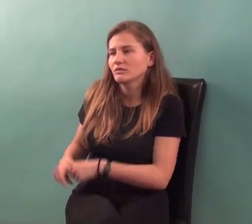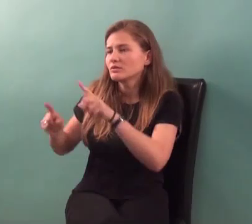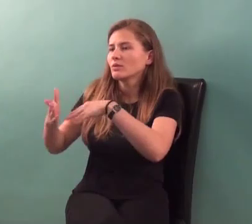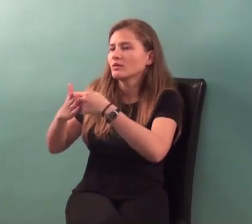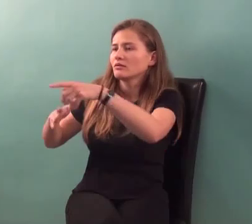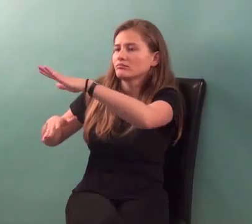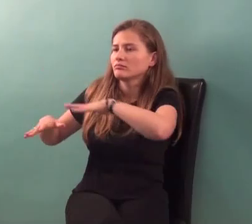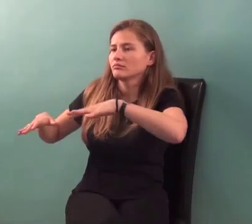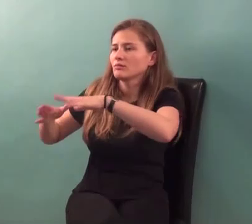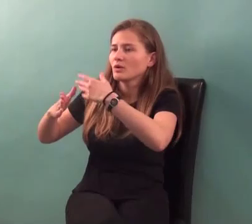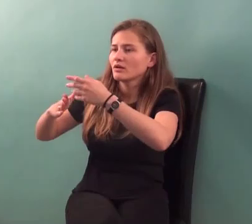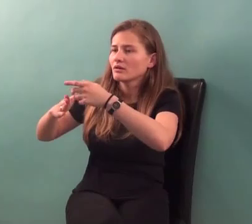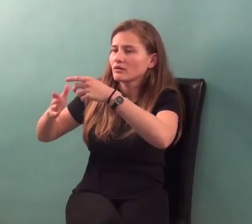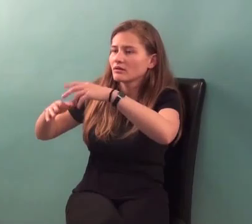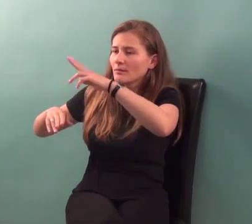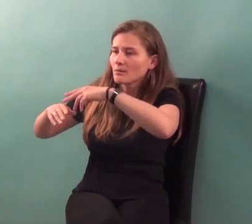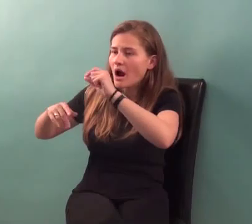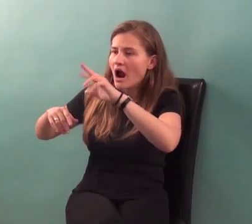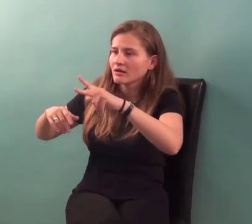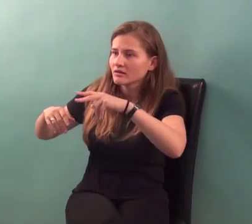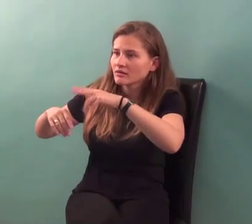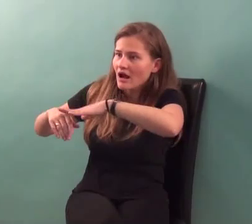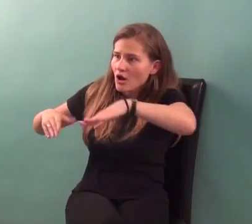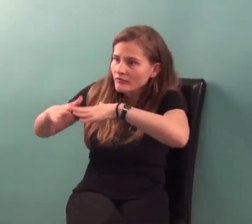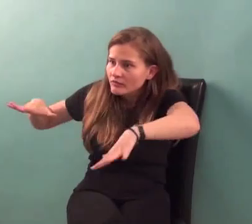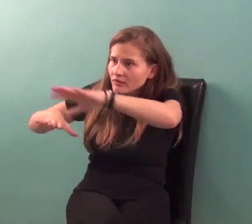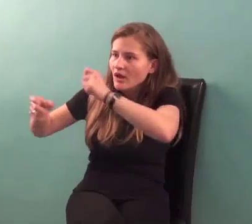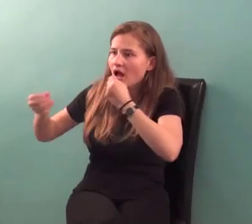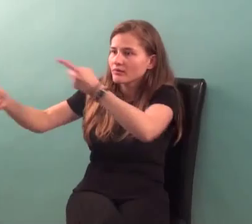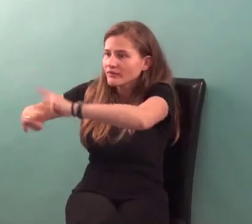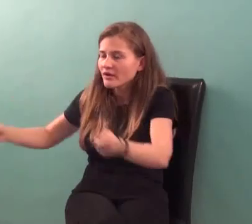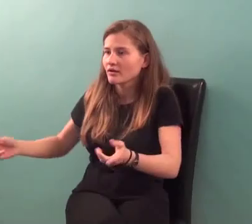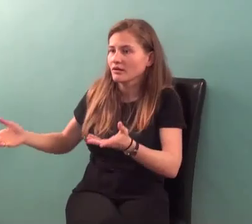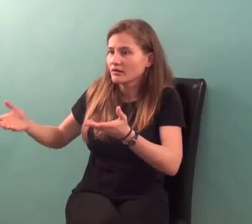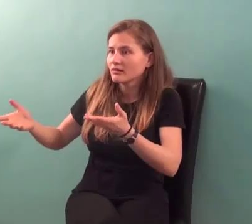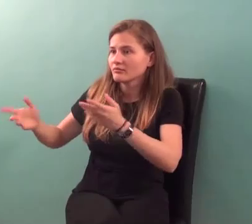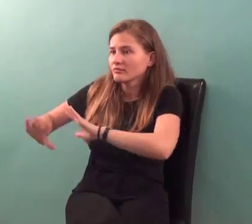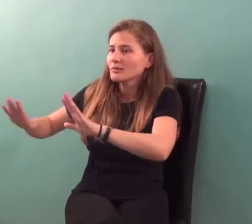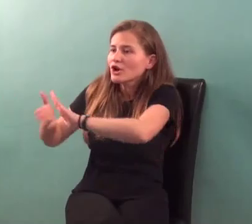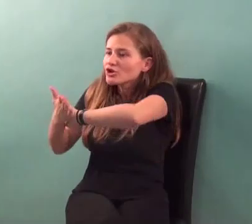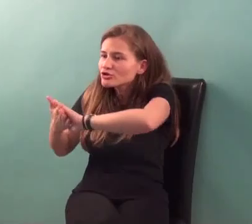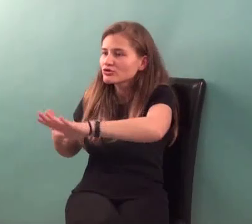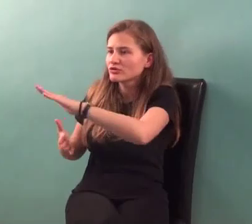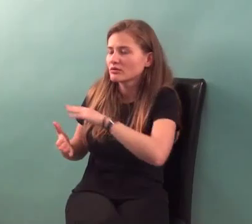Na przykład na terenie parku narodowego, nie wolno wyrzucać jedzenia, teren musi być czysty.